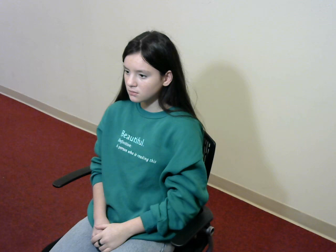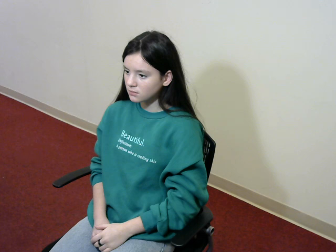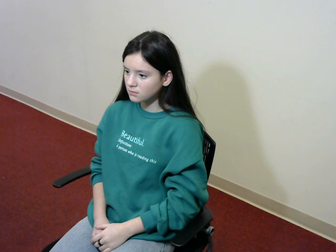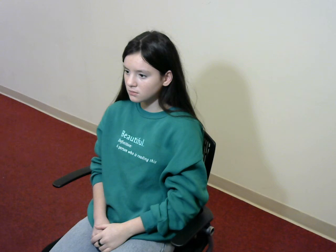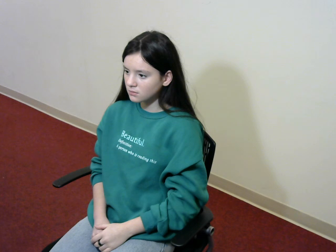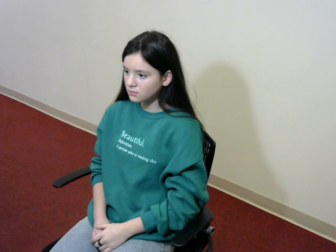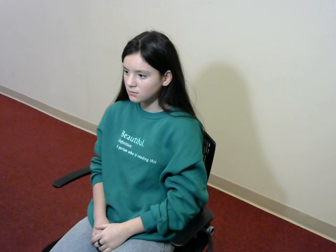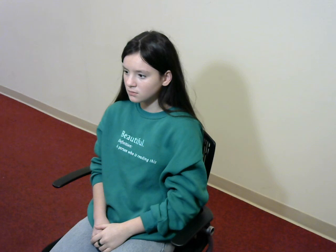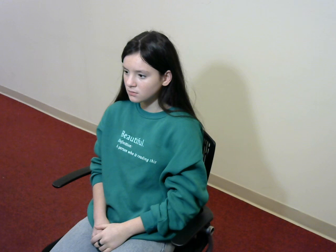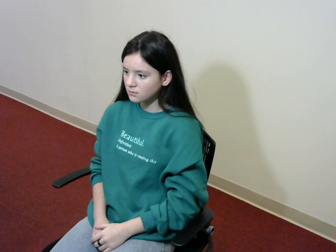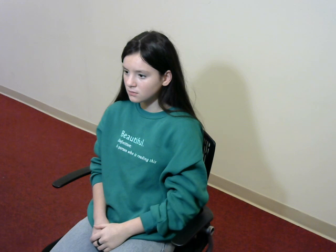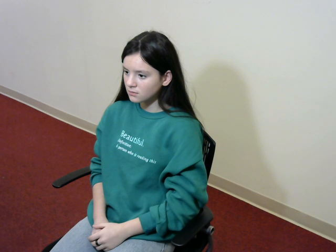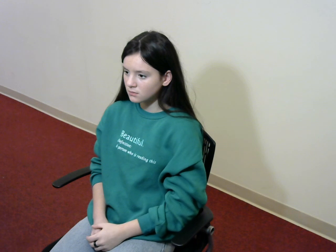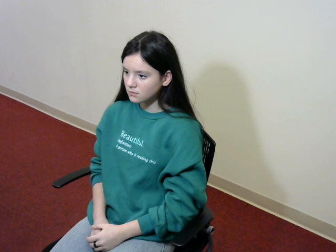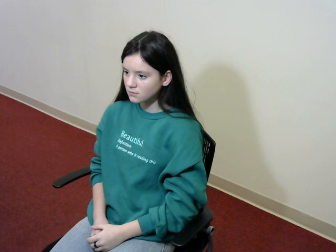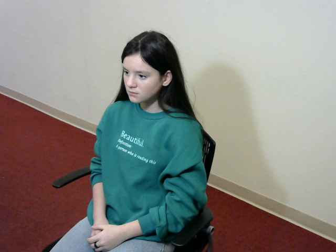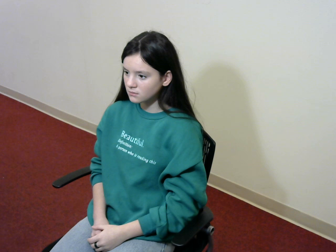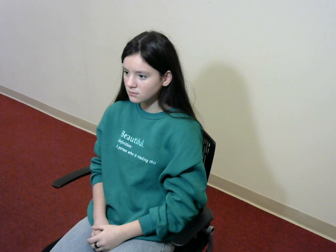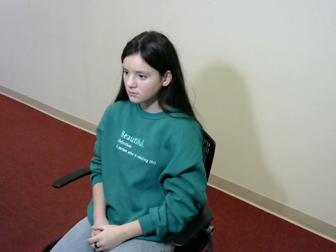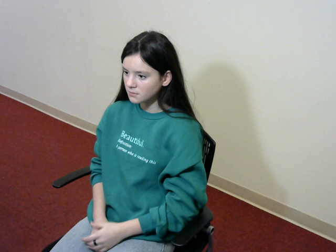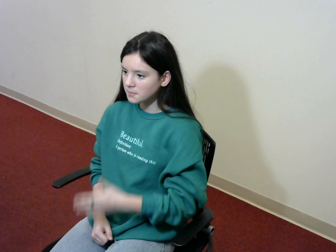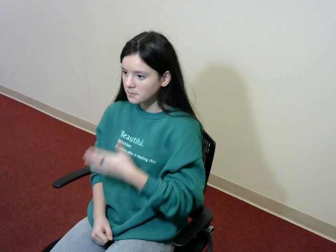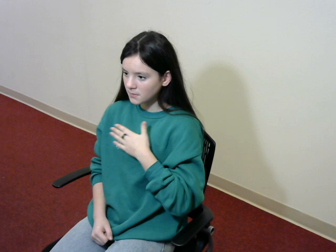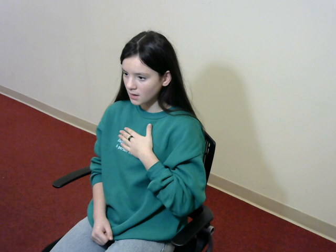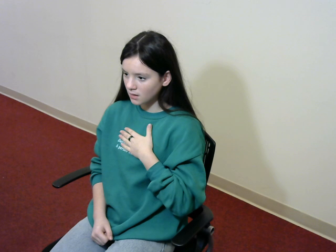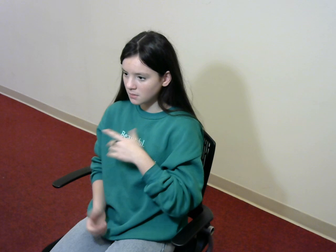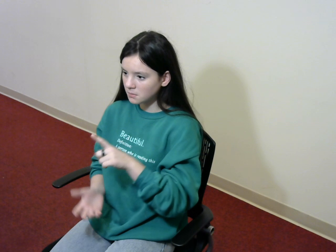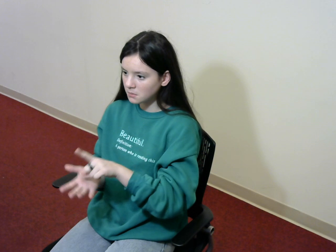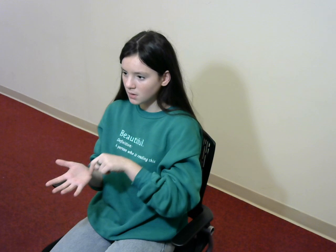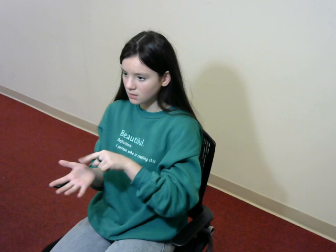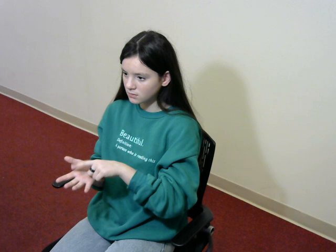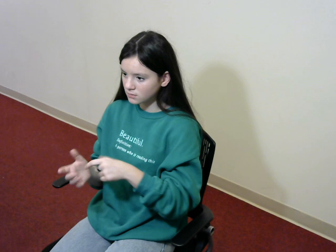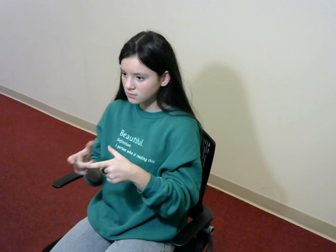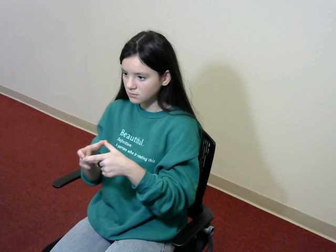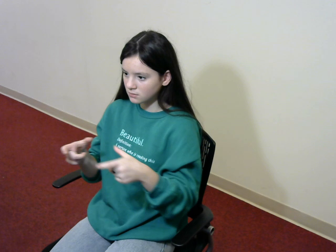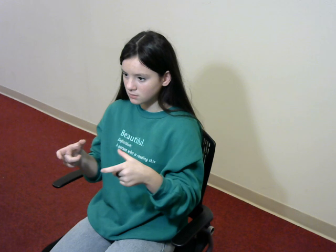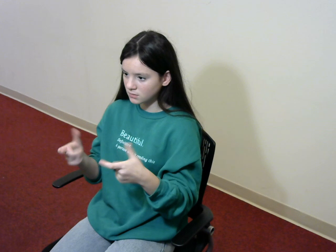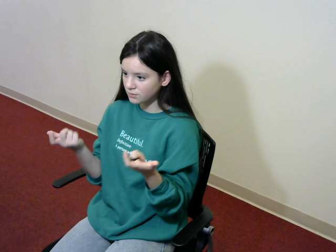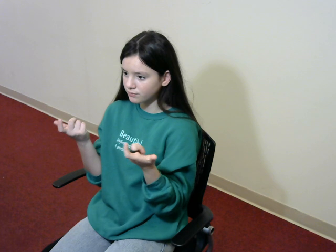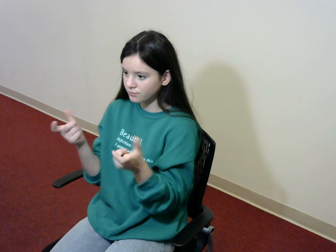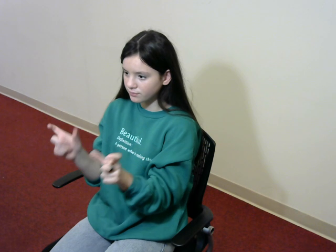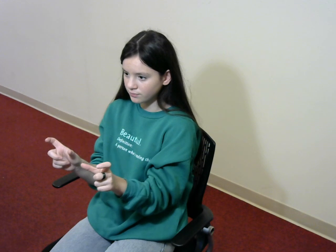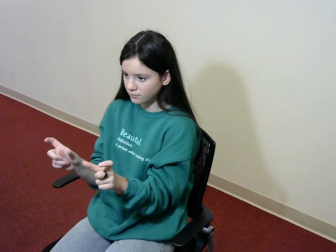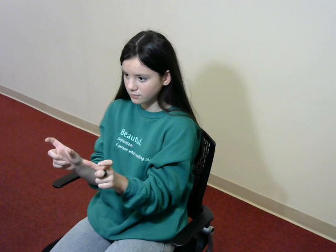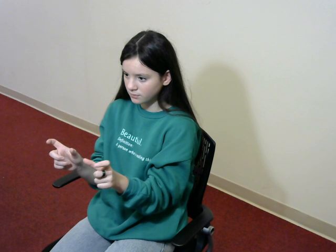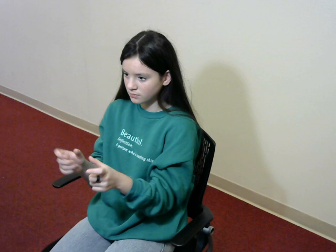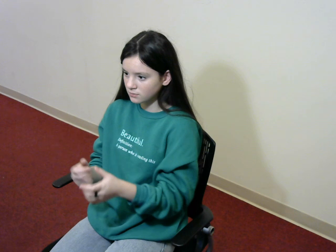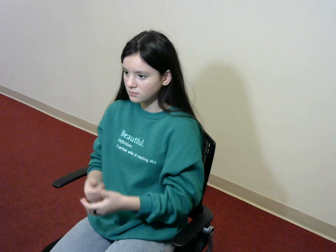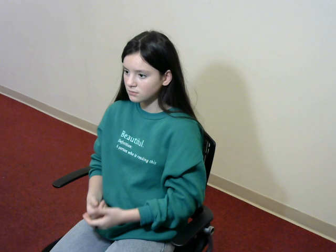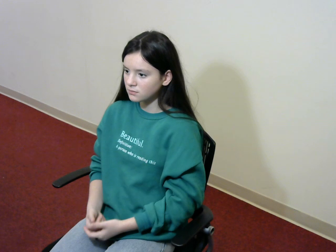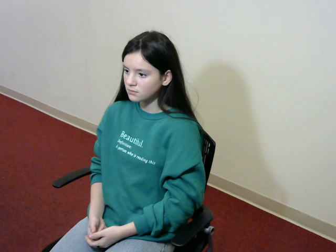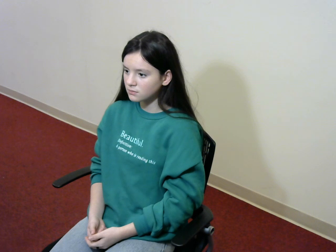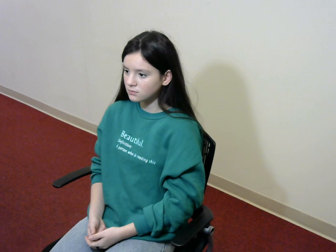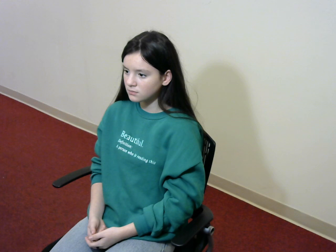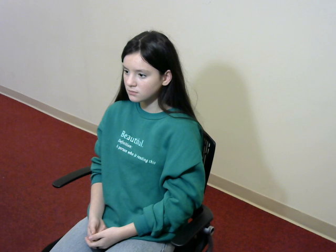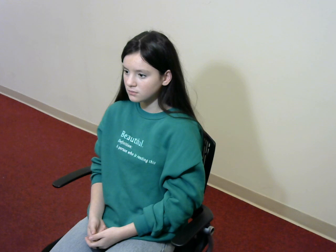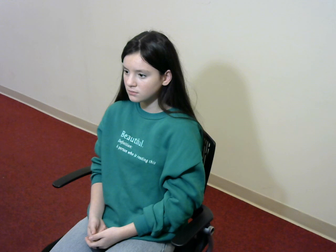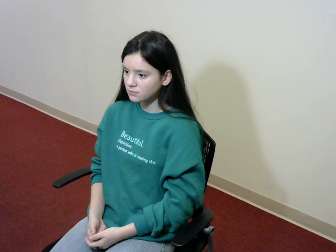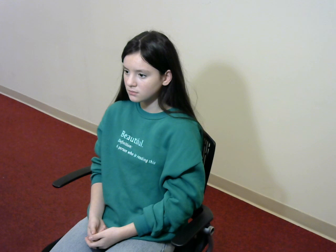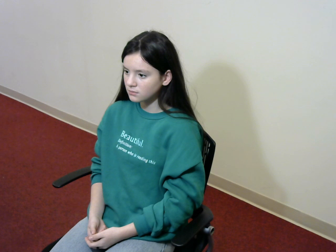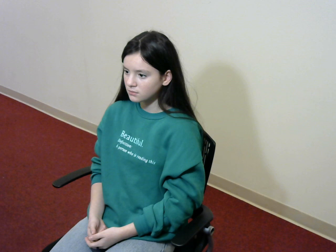Mənim pensiya kartım bloklanıb